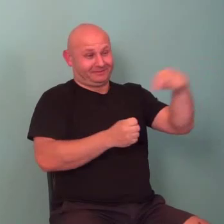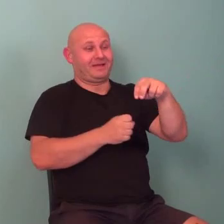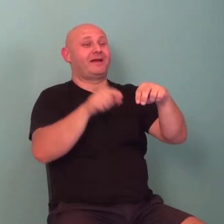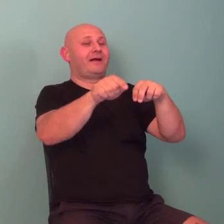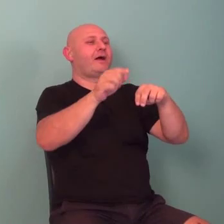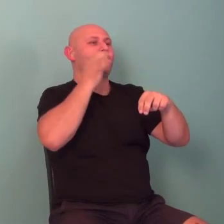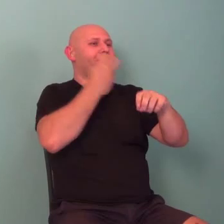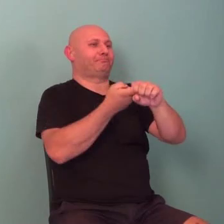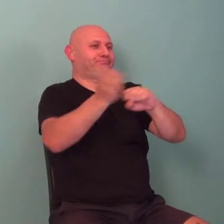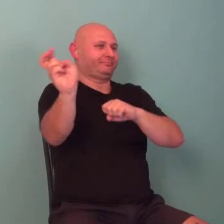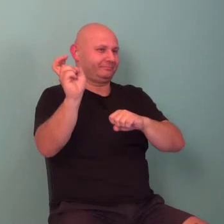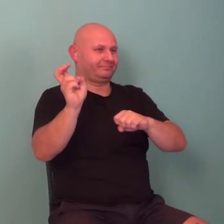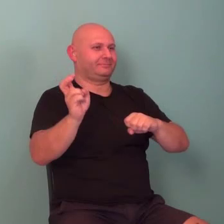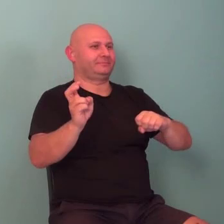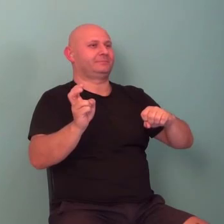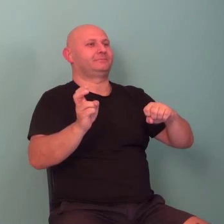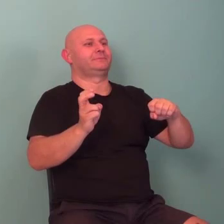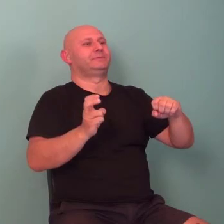Wyrzuciła kota.